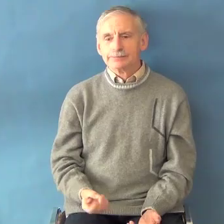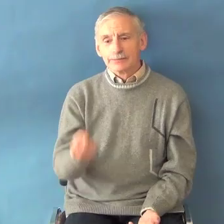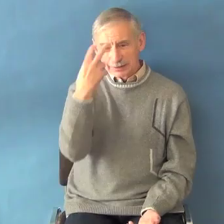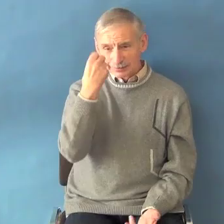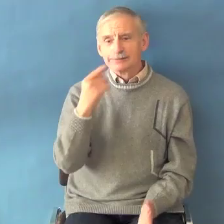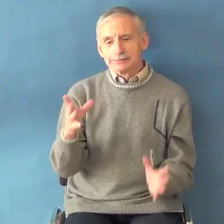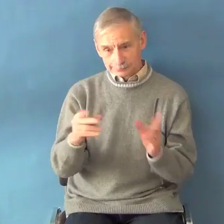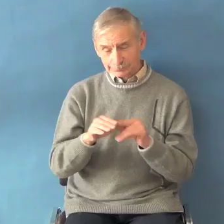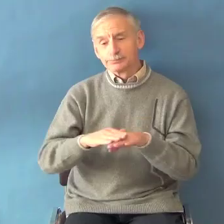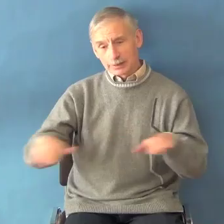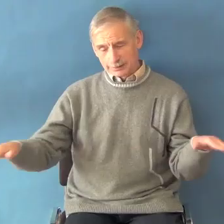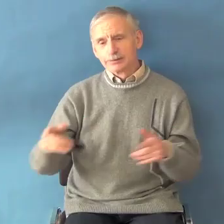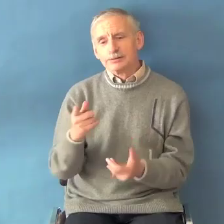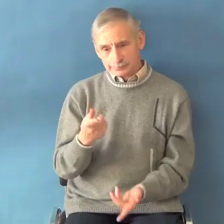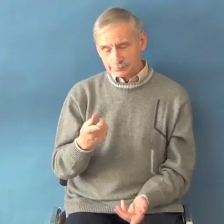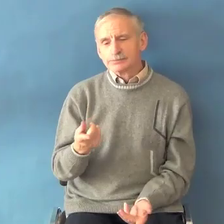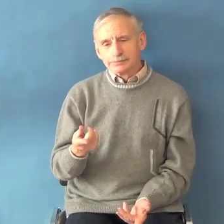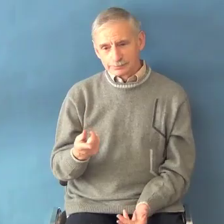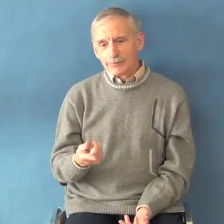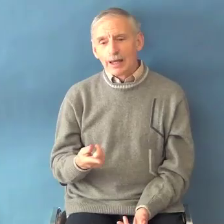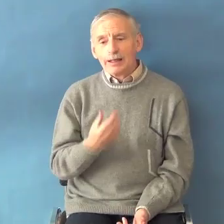Razem opalają się na plaży.